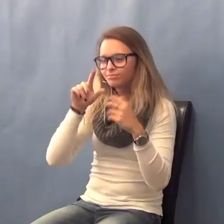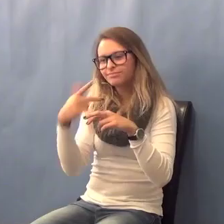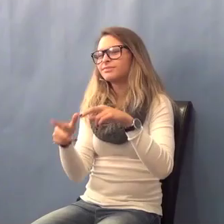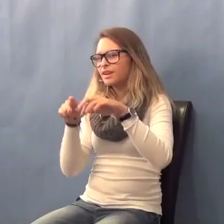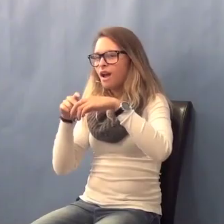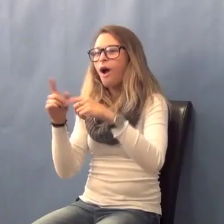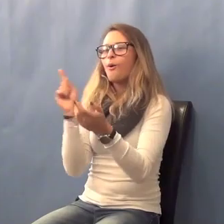Wyszli, udało się.